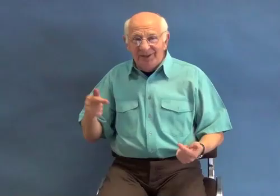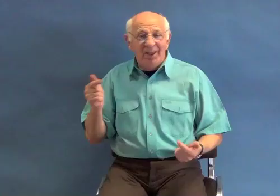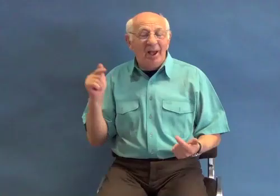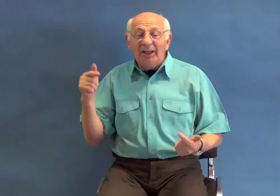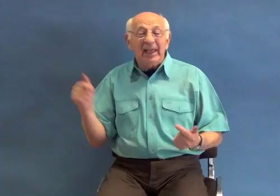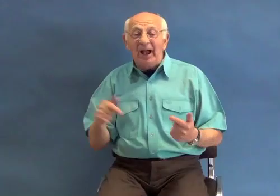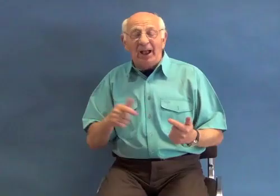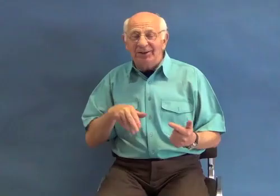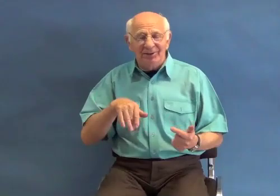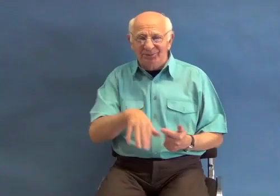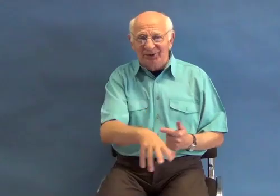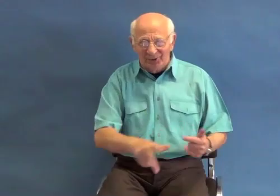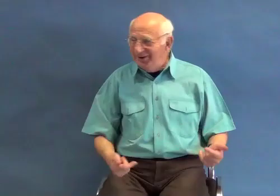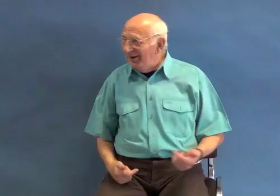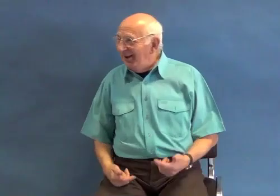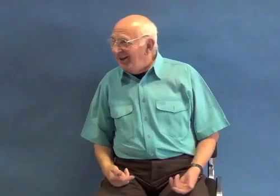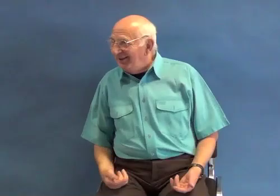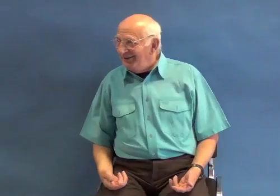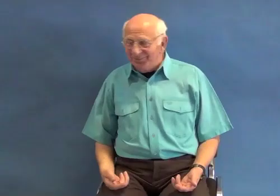Nie wchodzić niepotrzebnie.